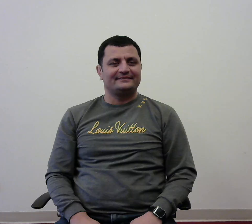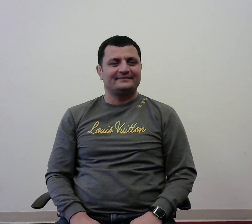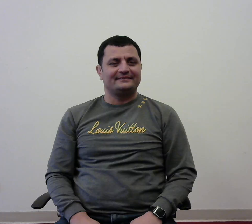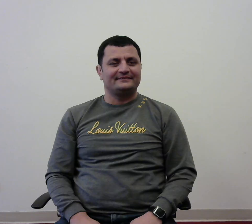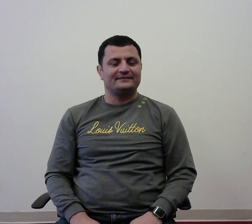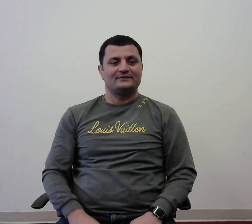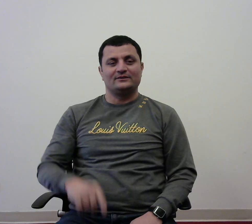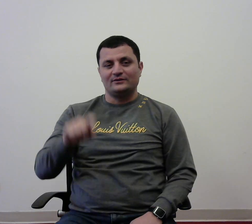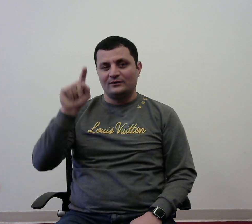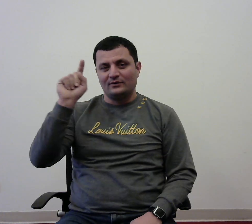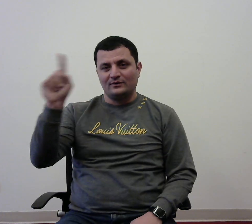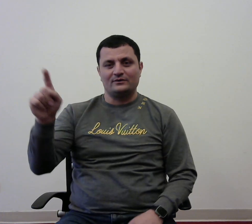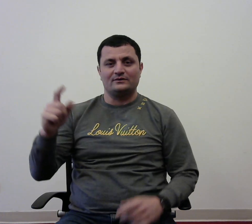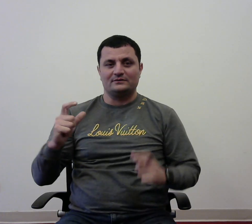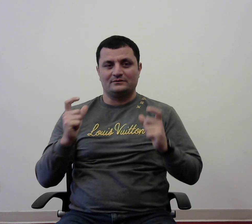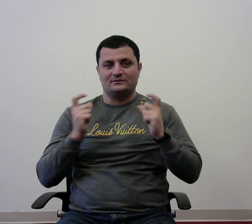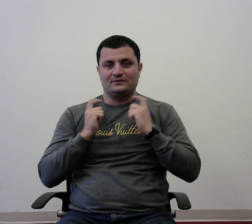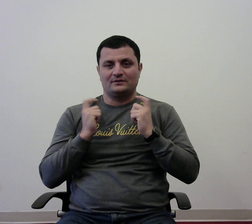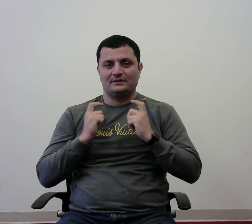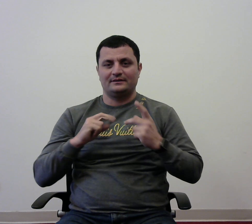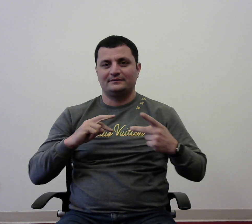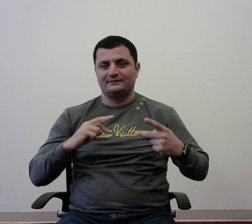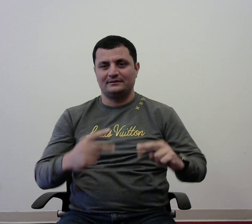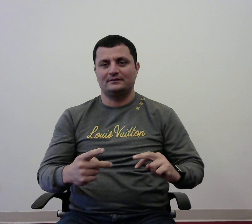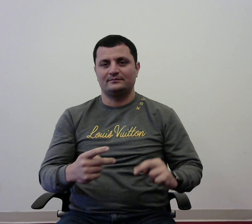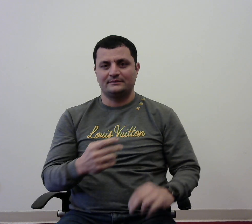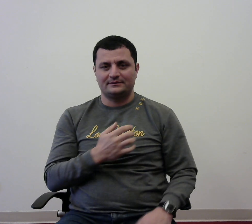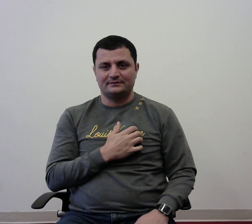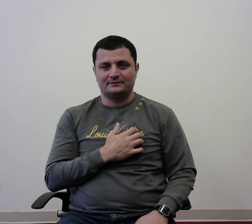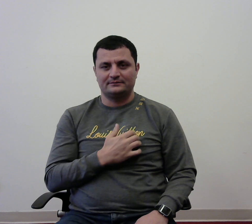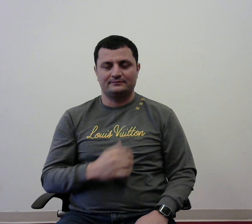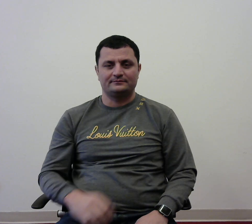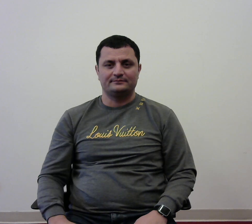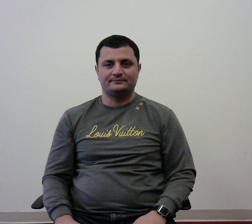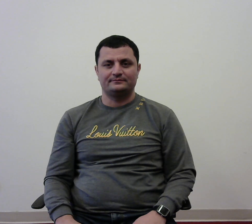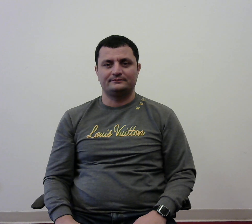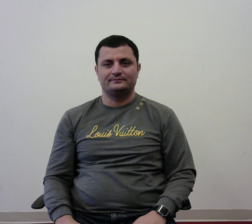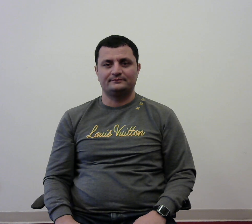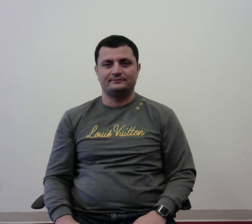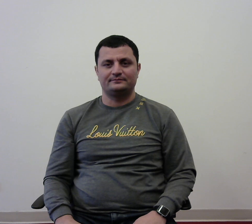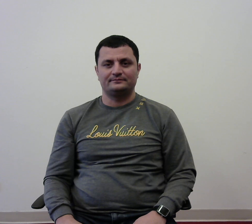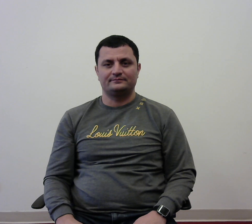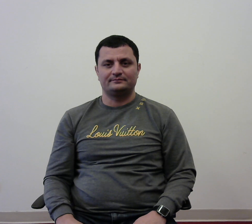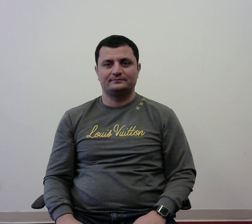O köynəyini dəyişmək istəyir